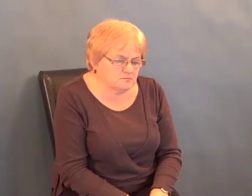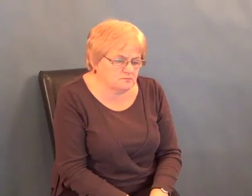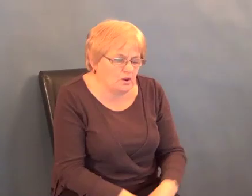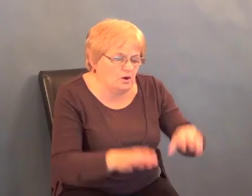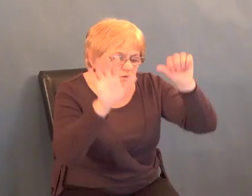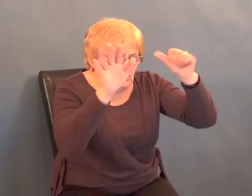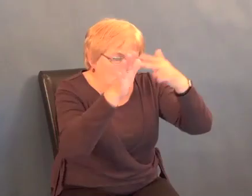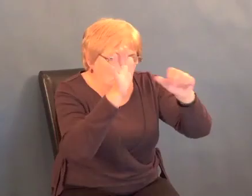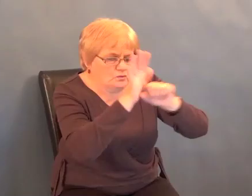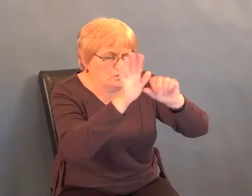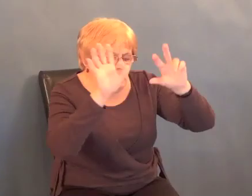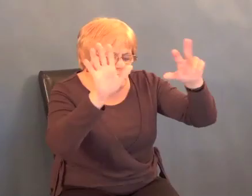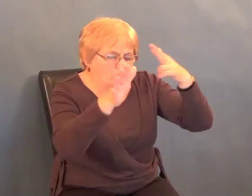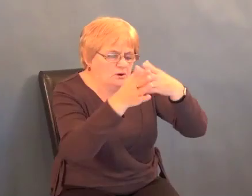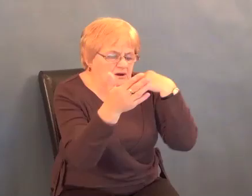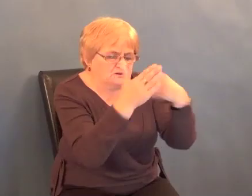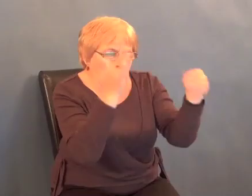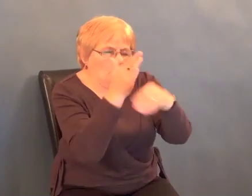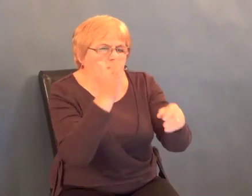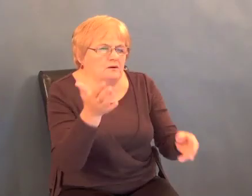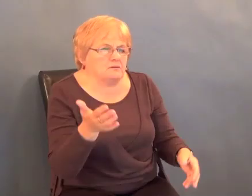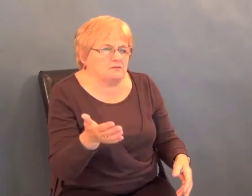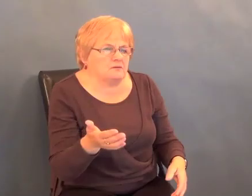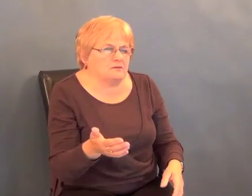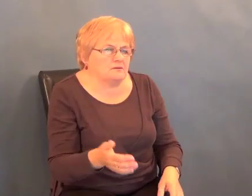Od szóstej trzydzieści do ósmej trzydzieści na zakupach.